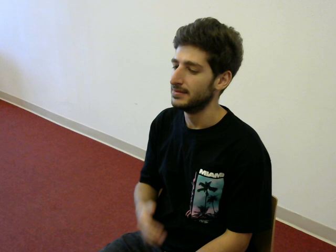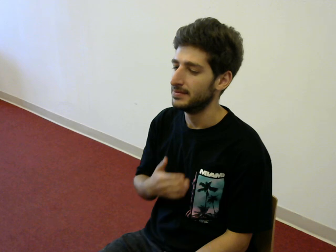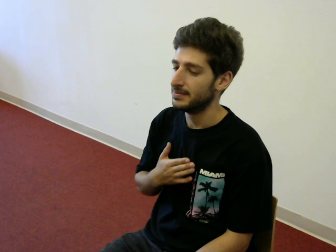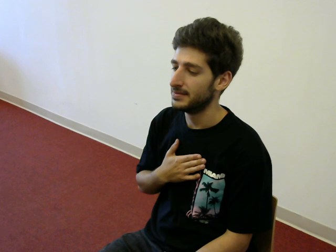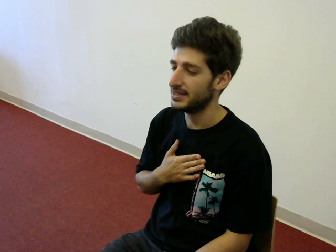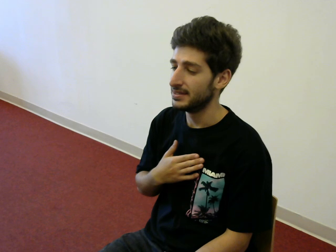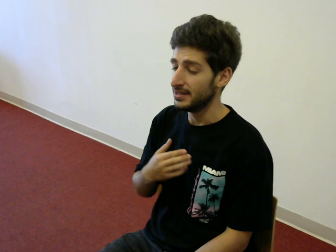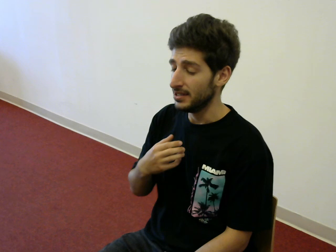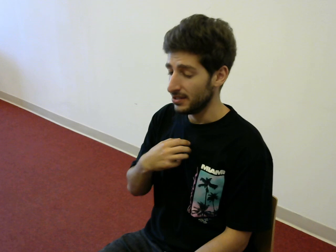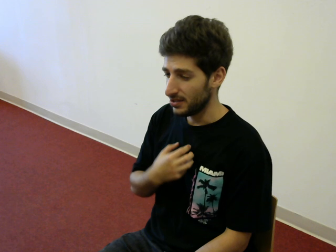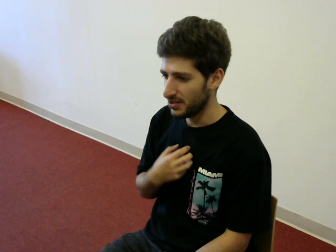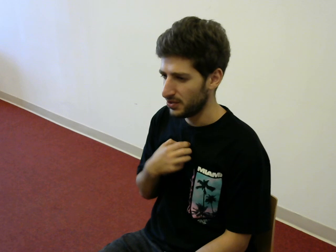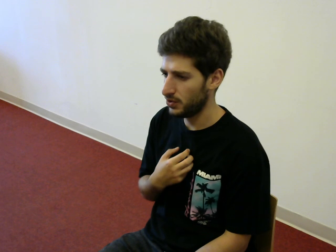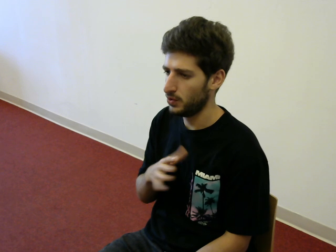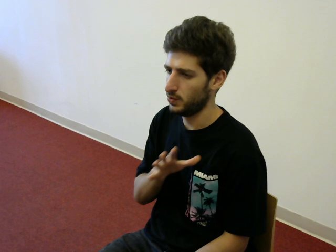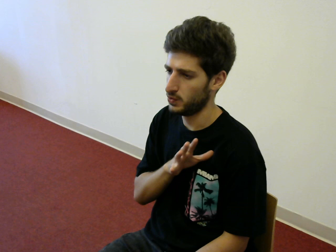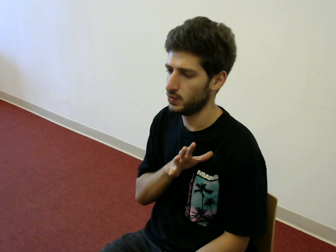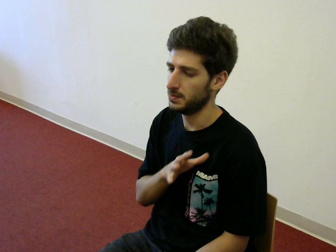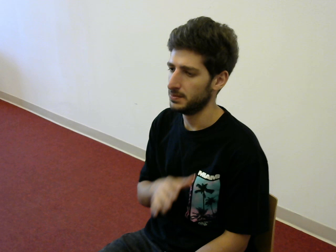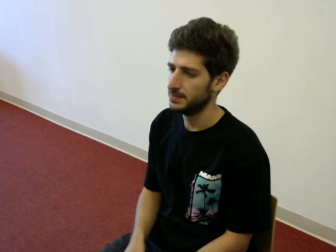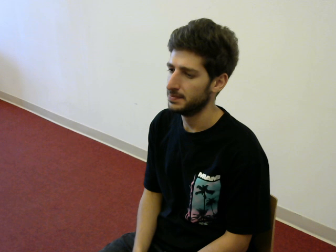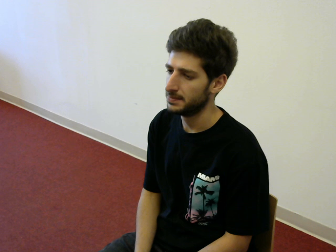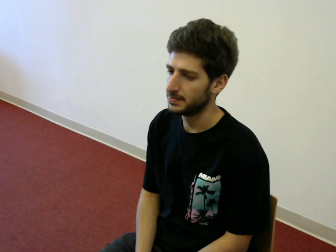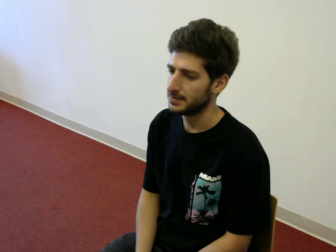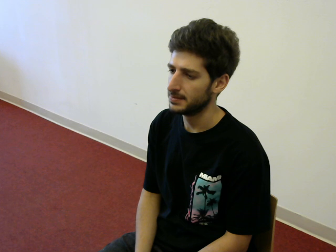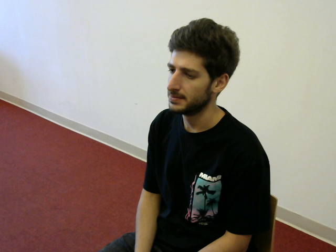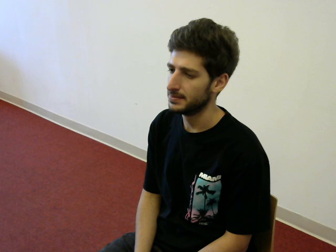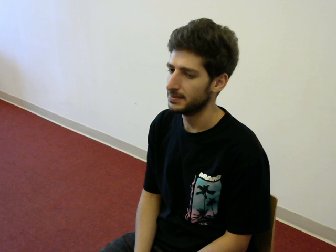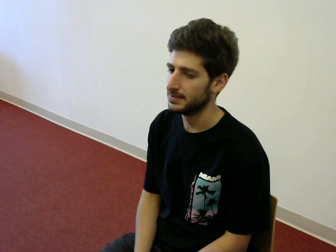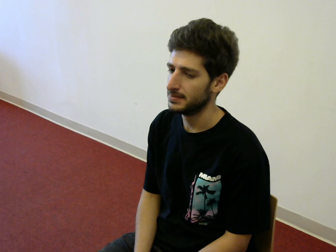Mən zökəm olmuşam